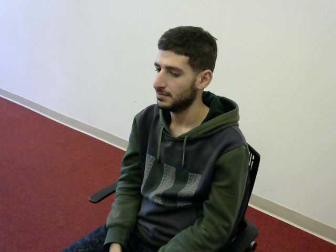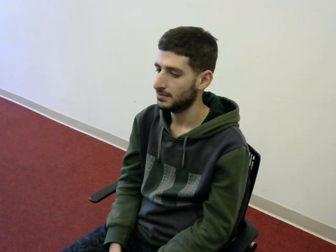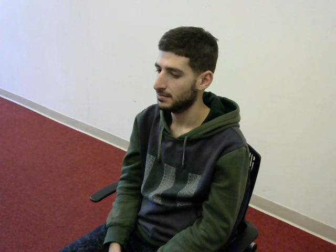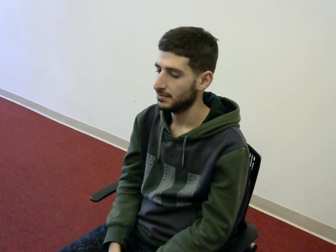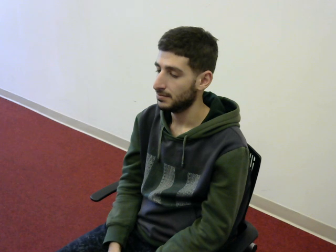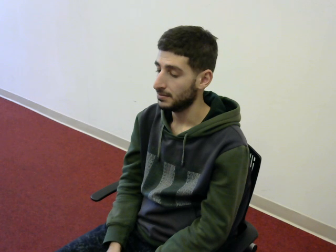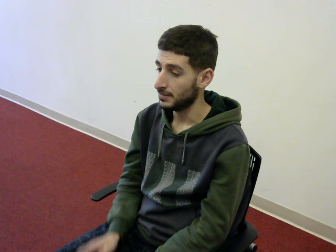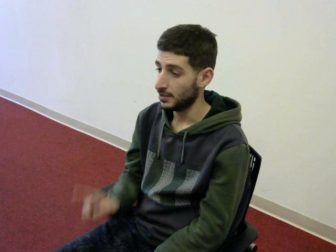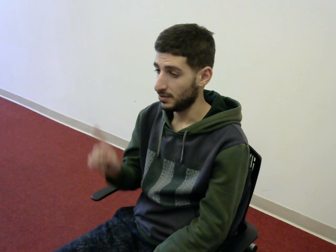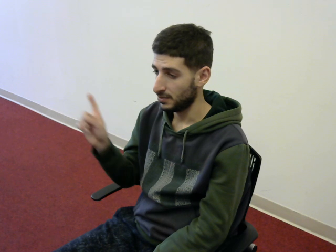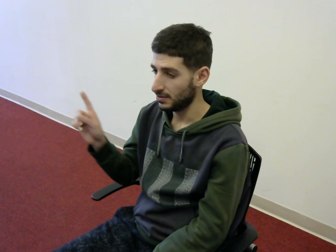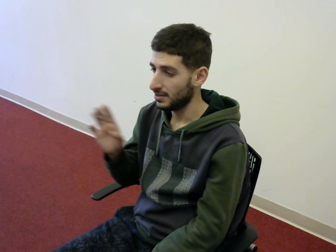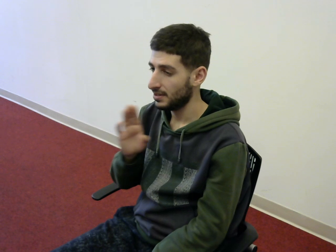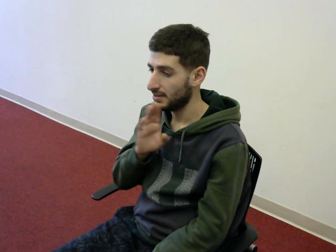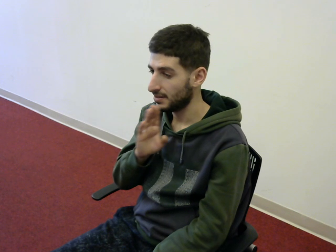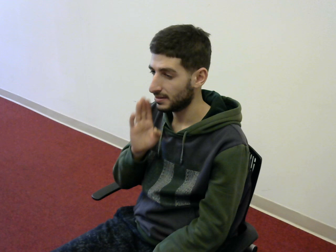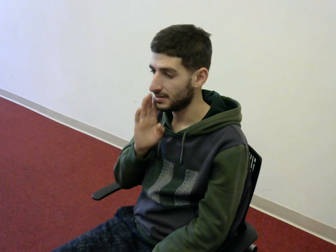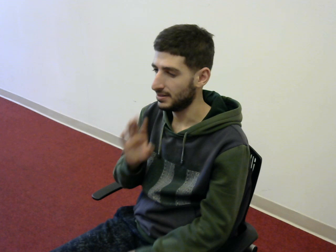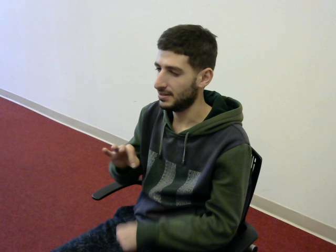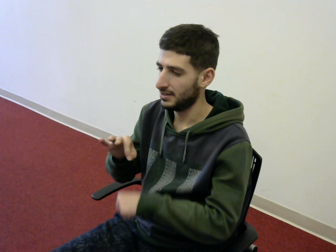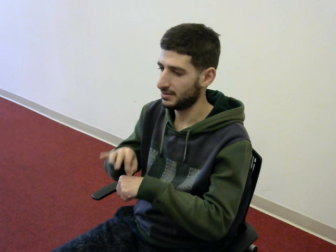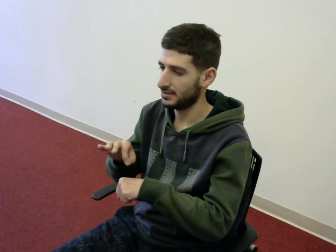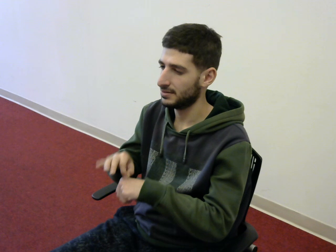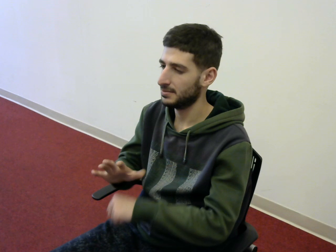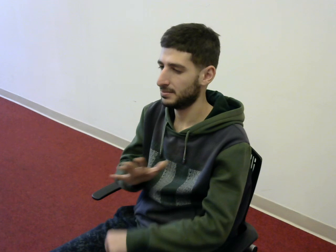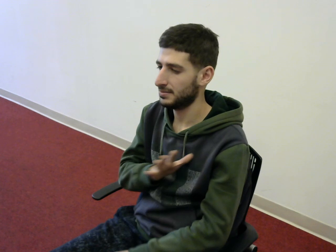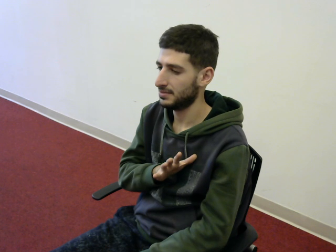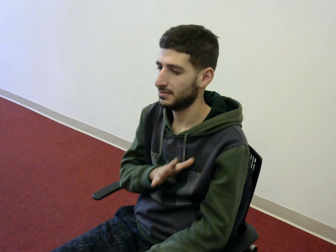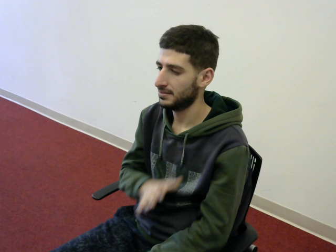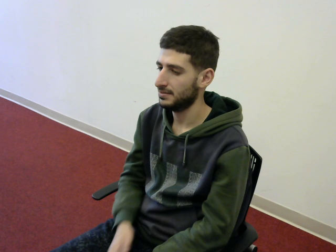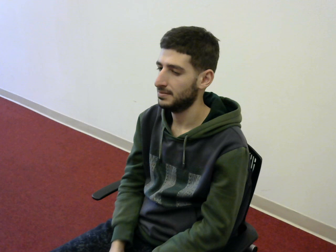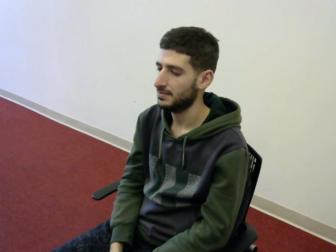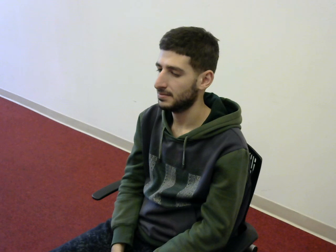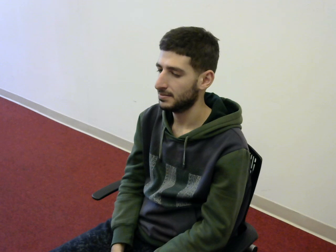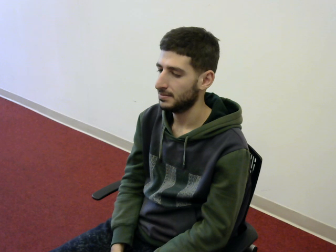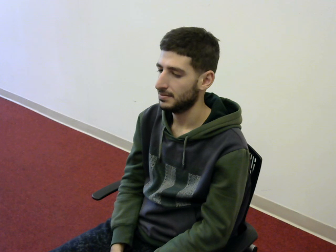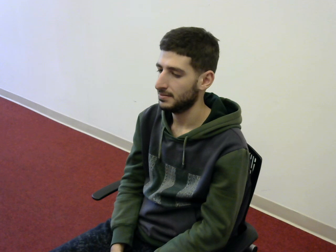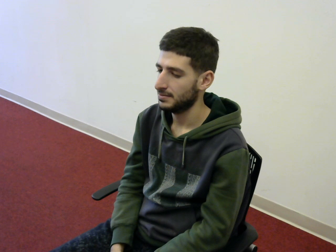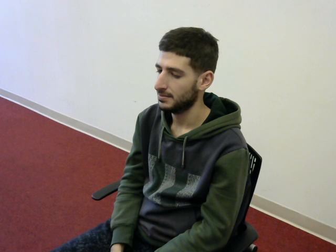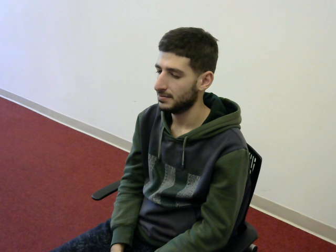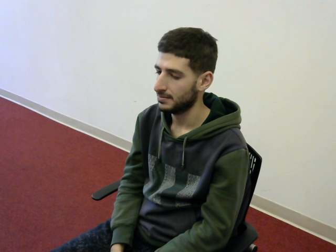Onun anası xəstələnmişdi